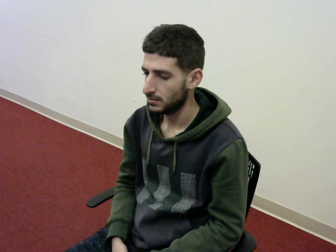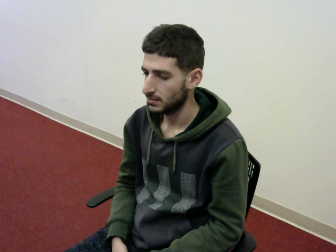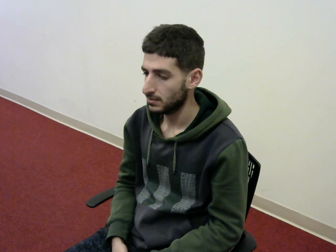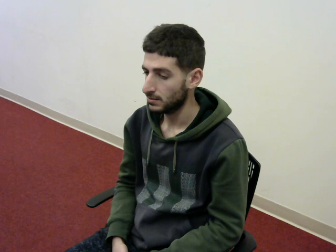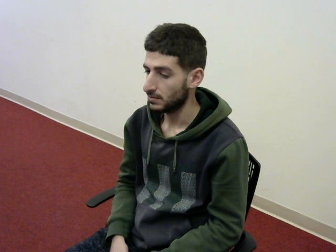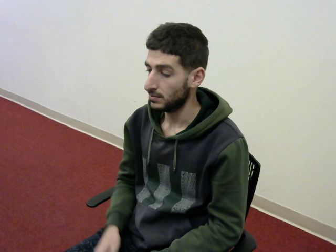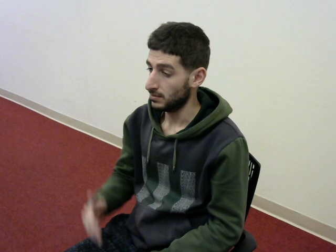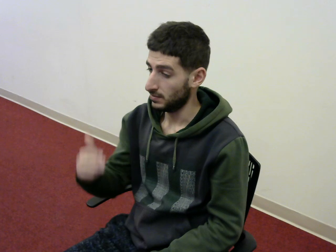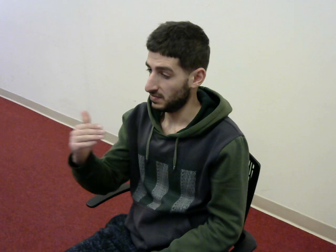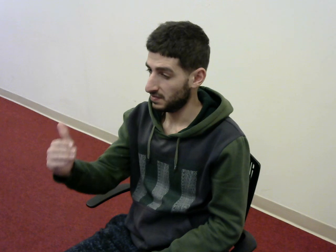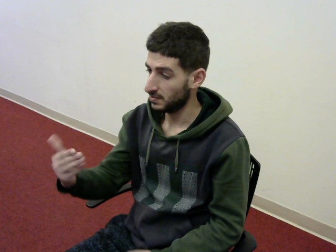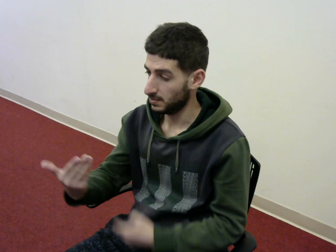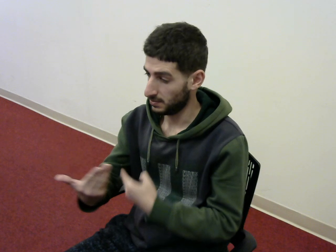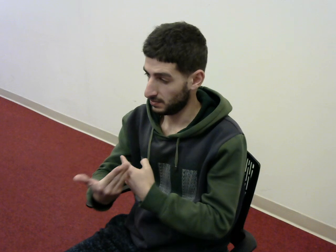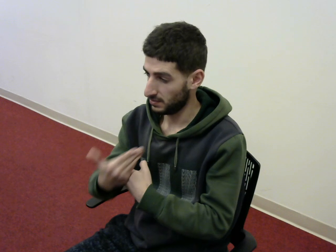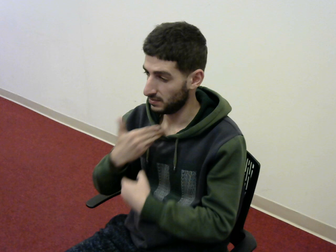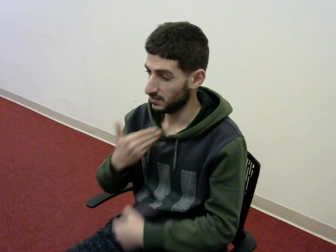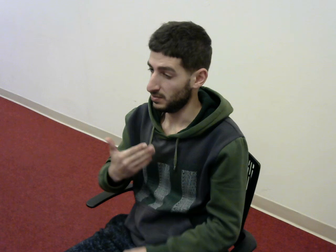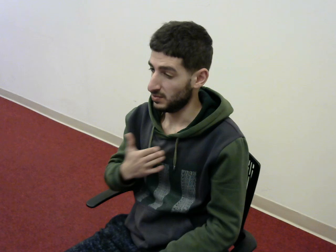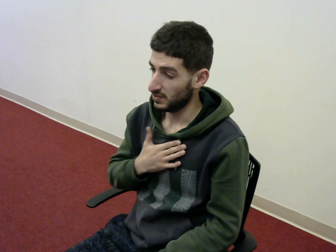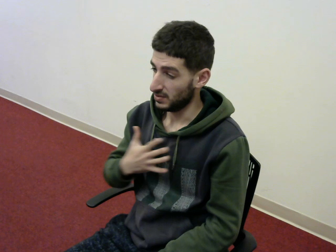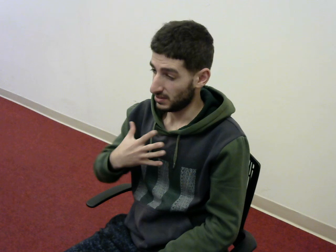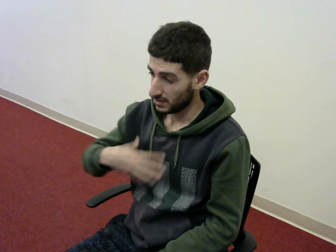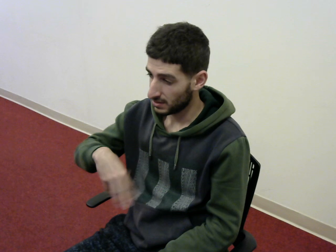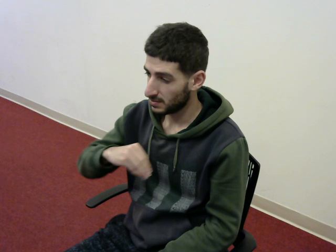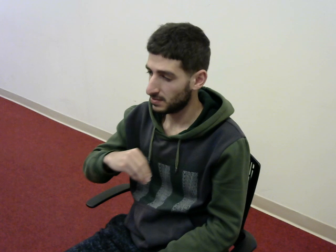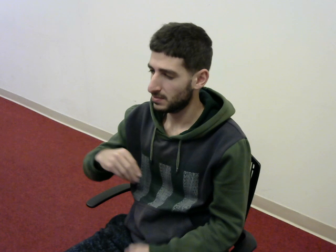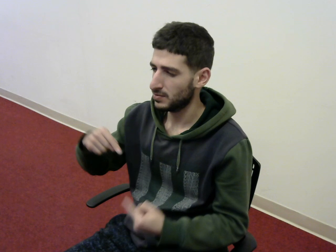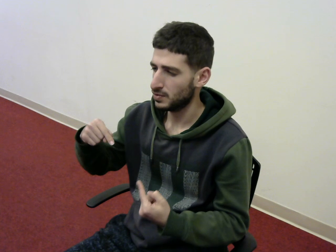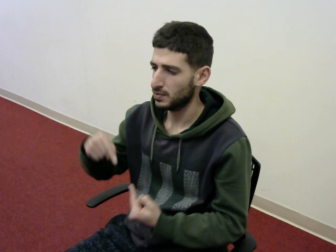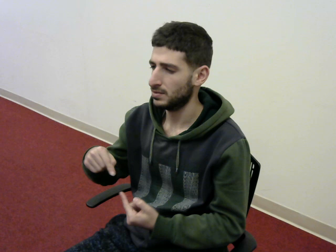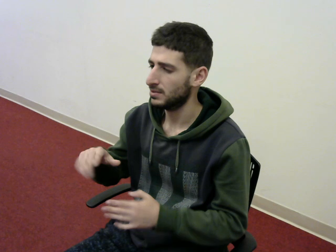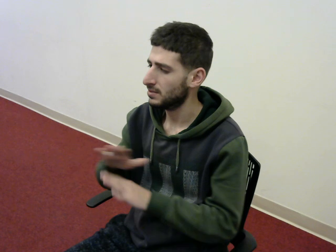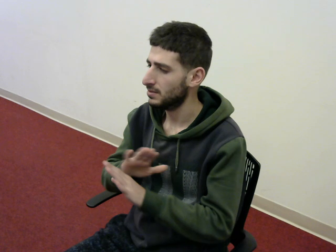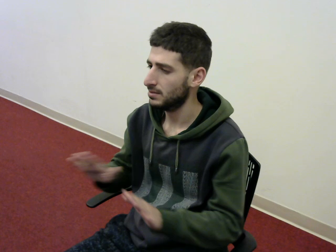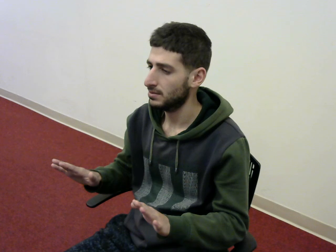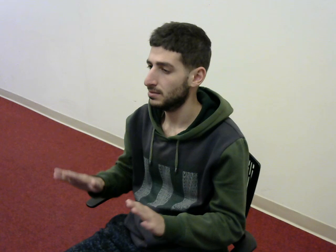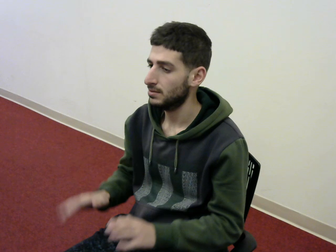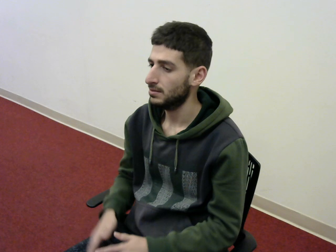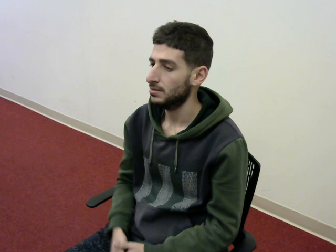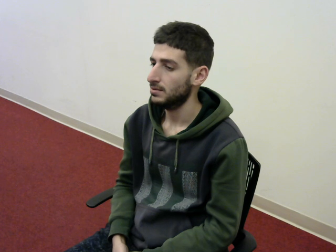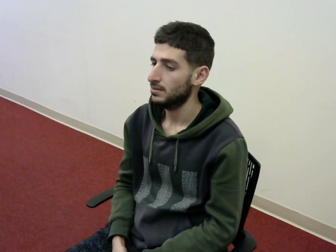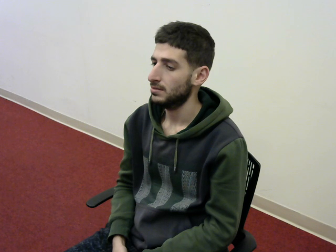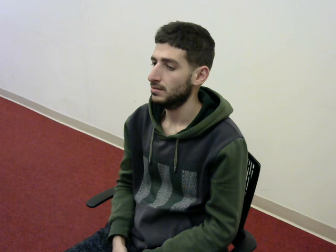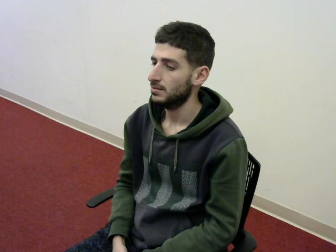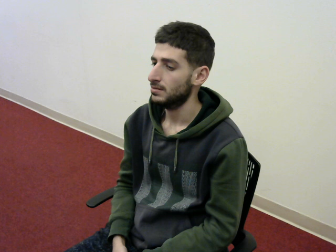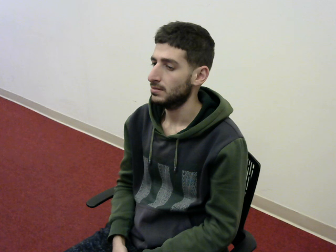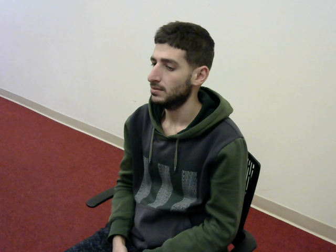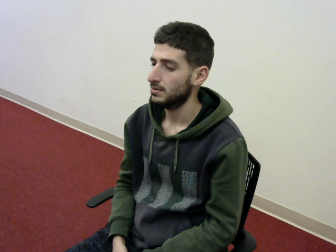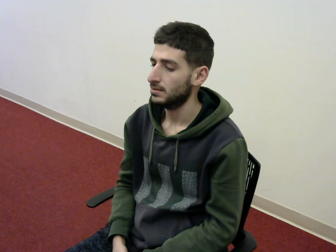Sizin müraciətiniz bizə uyğun deyildir